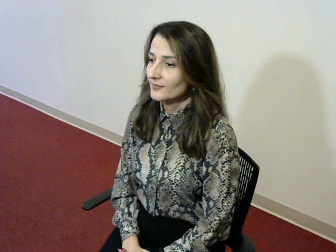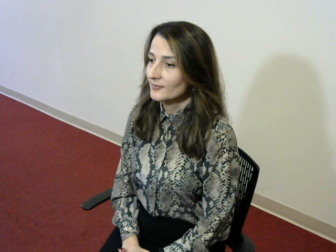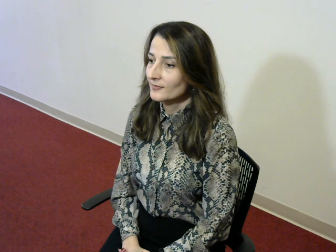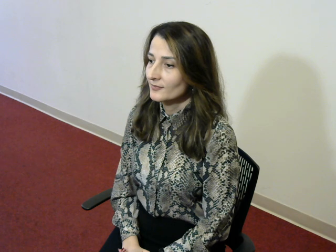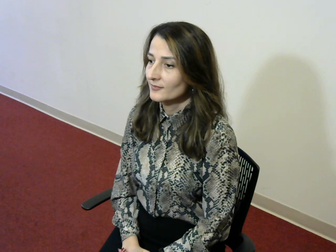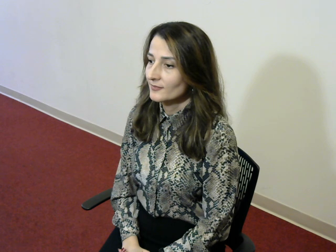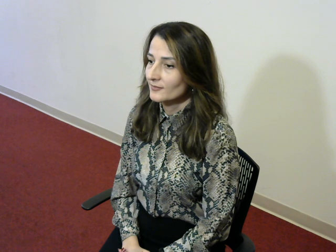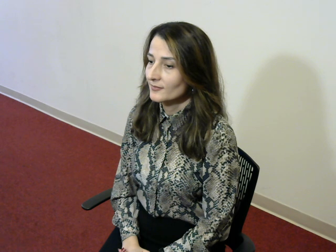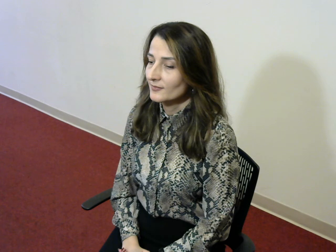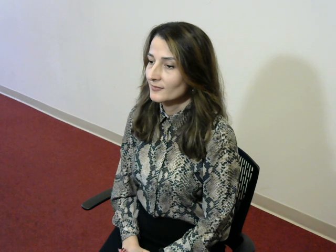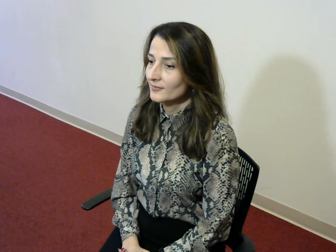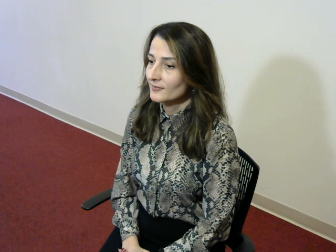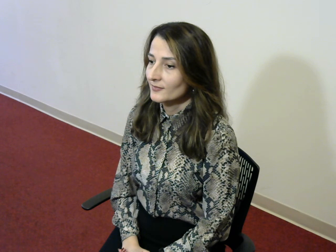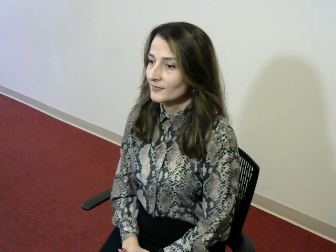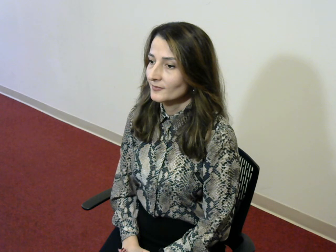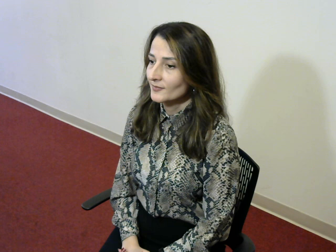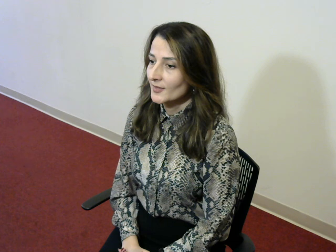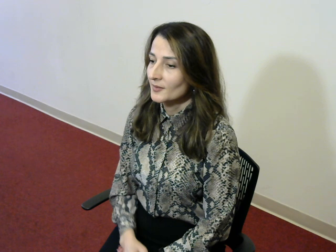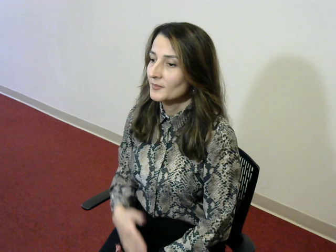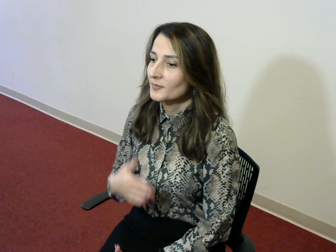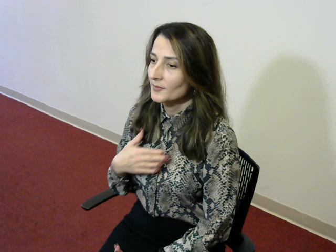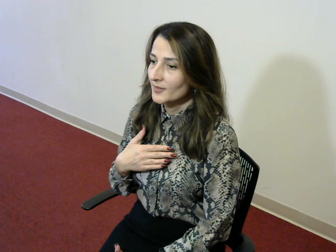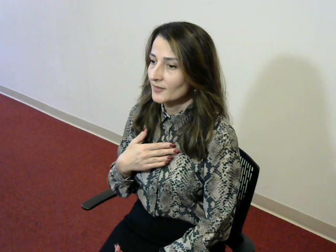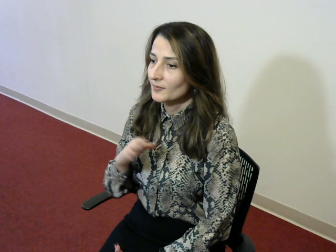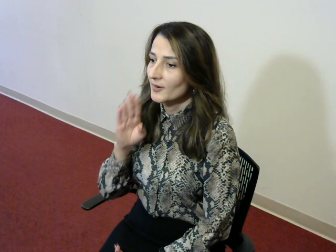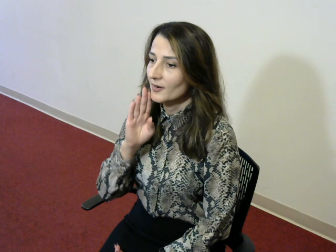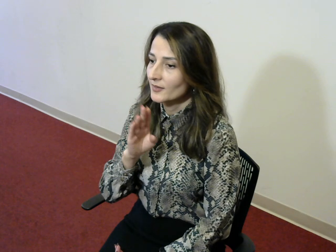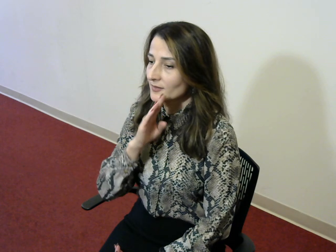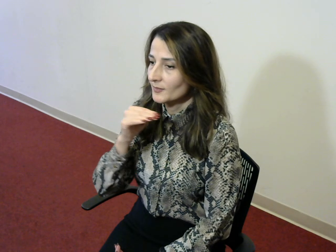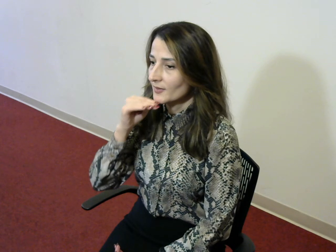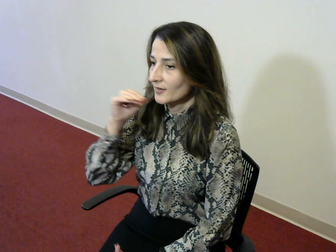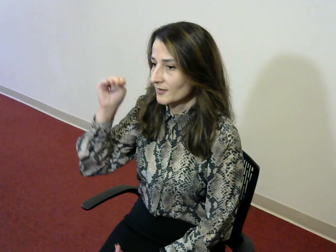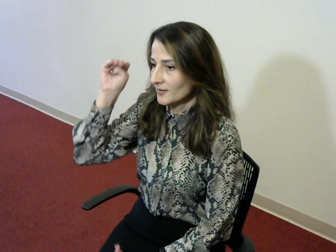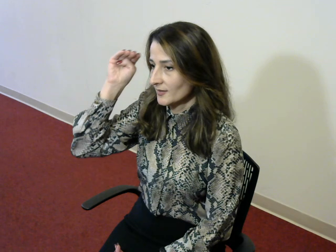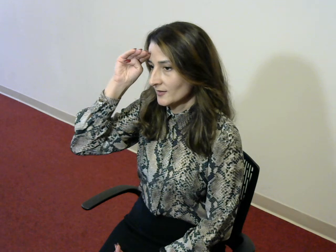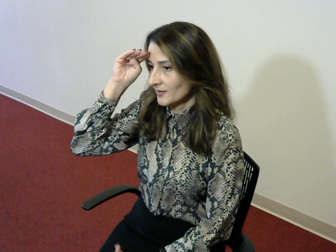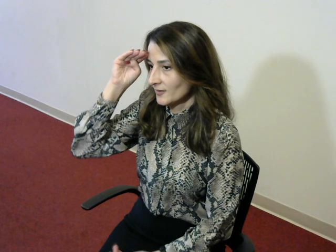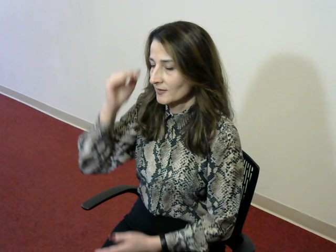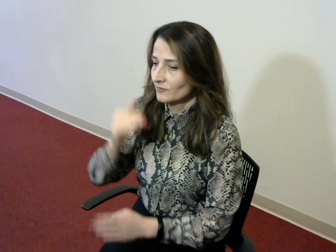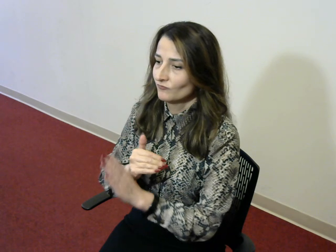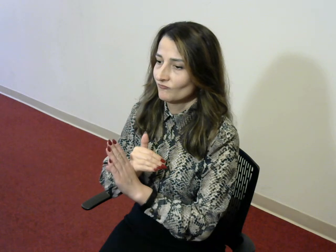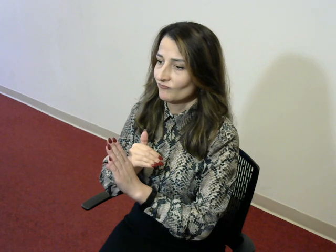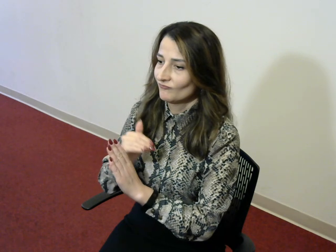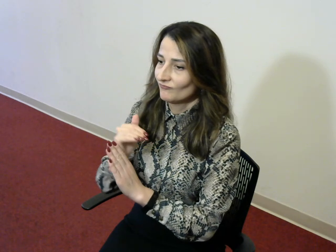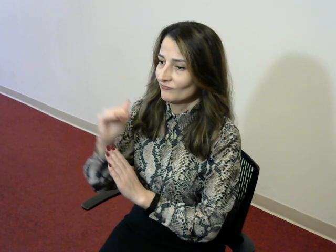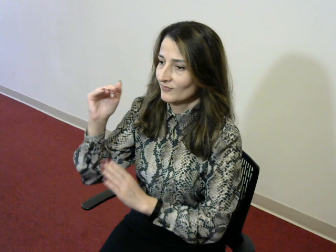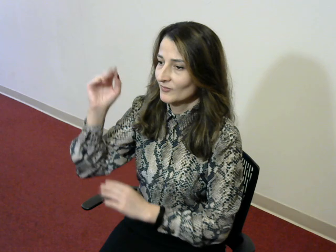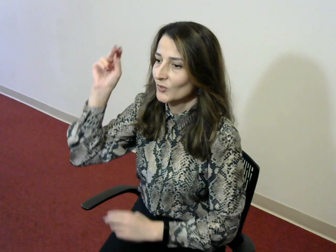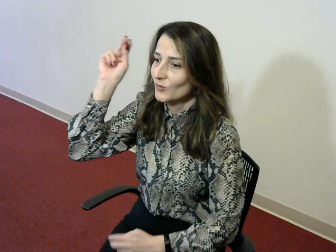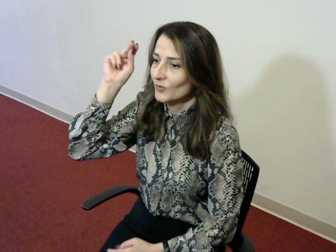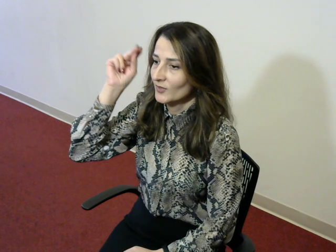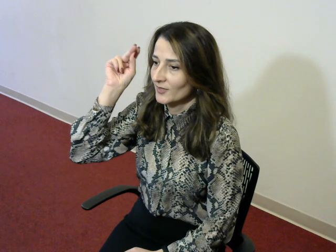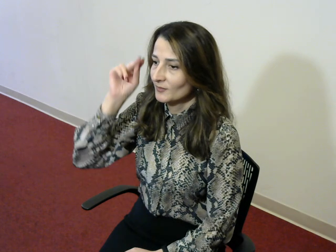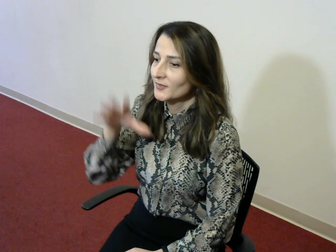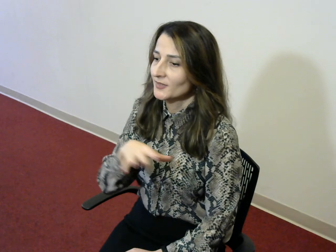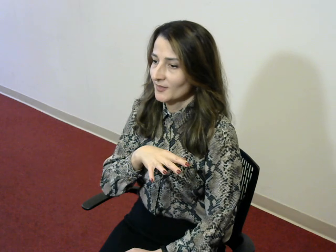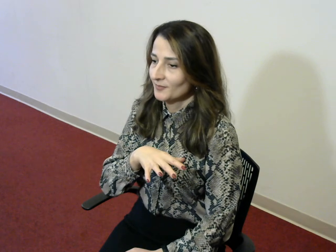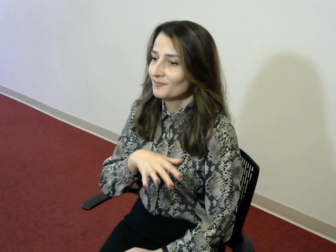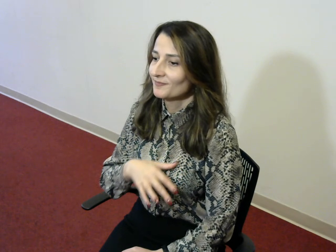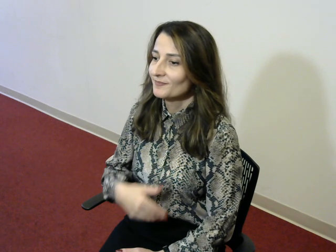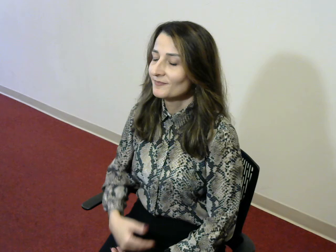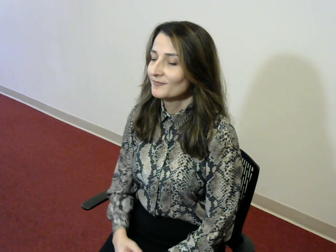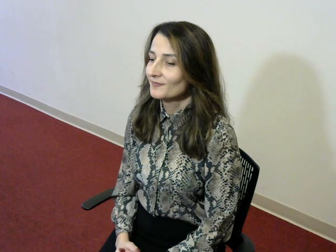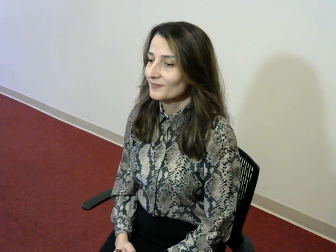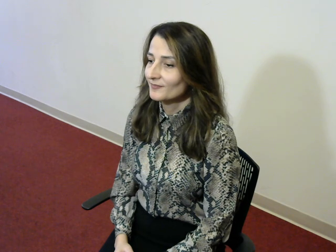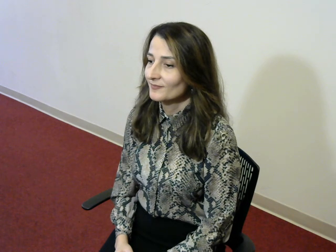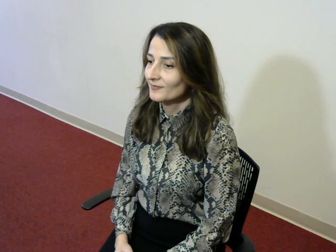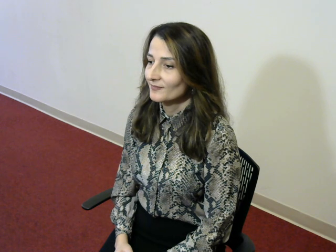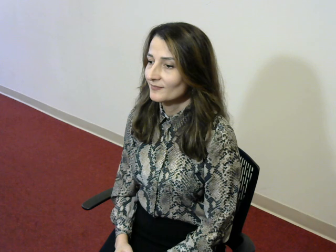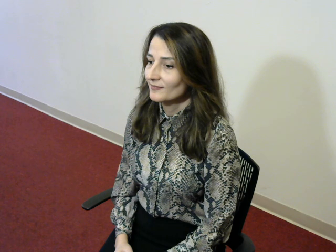Mənim valideynlərim ali təhsillidir